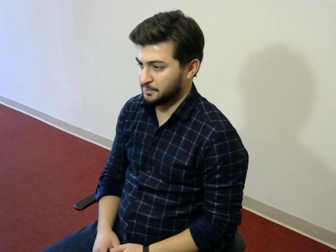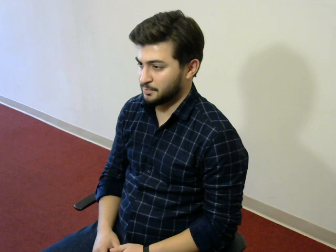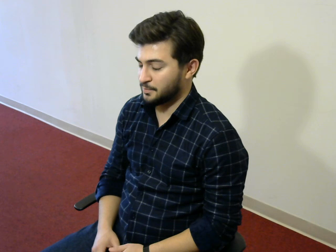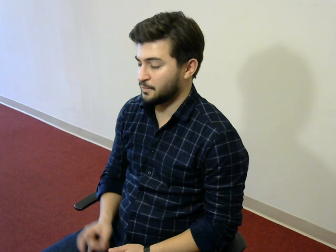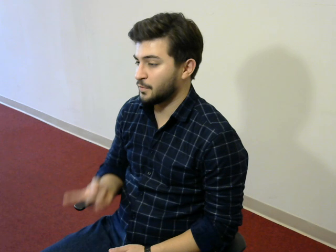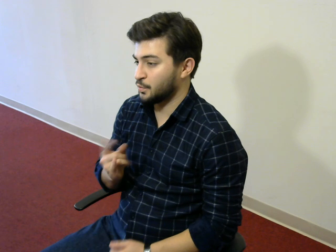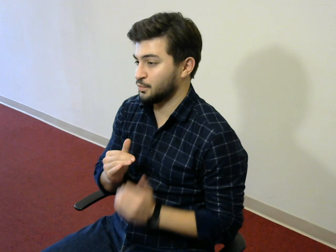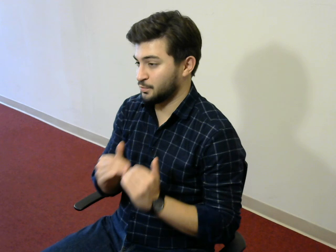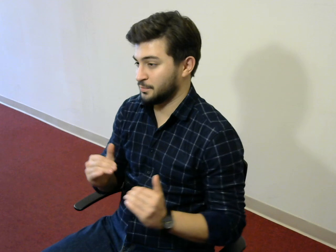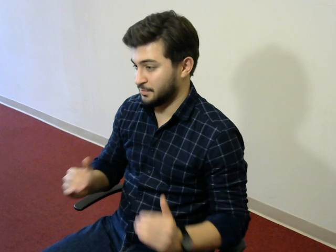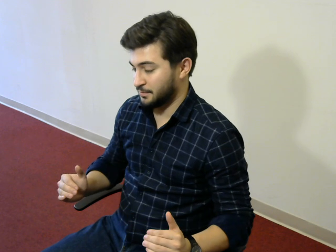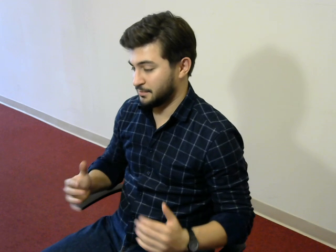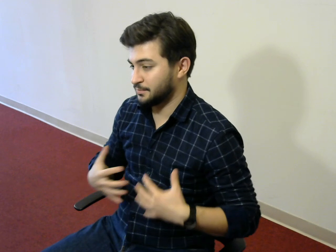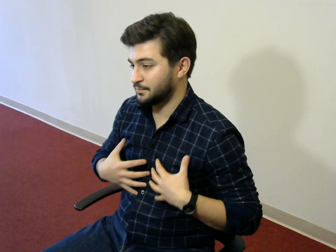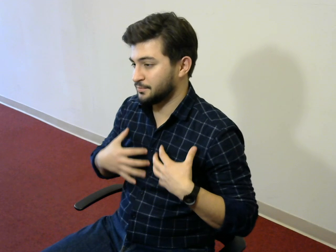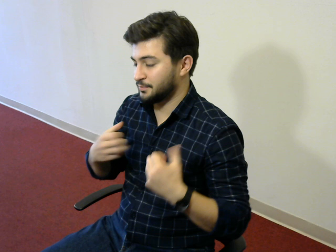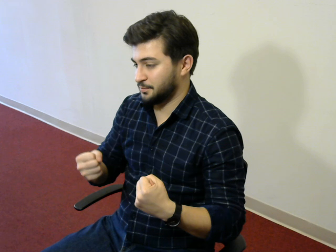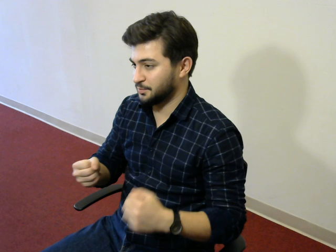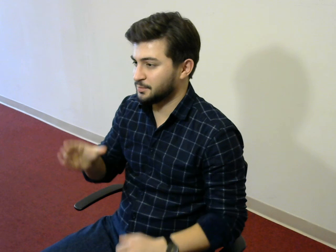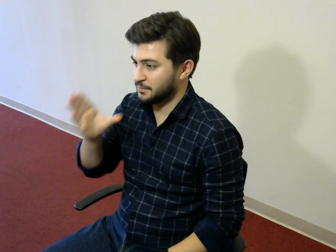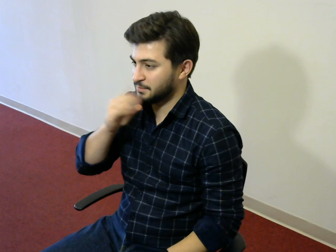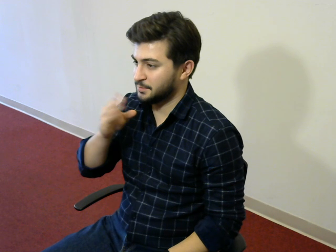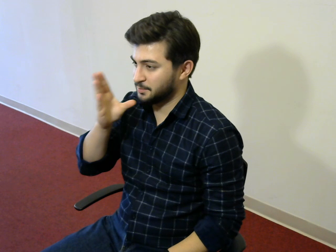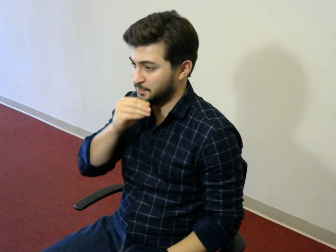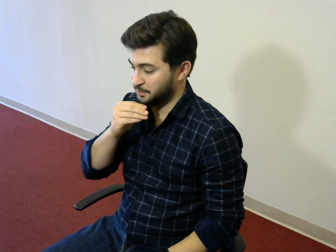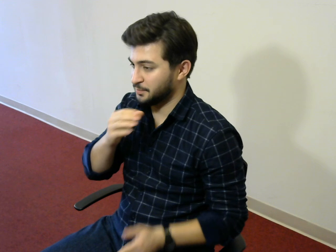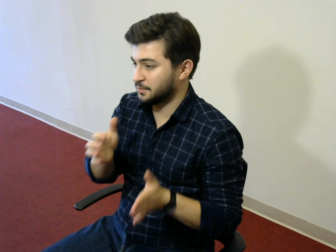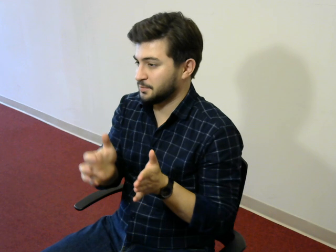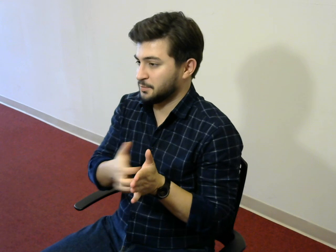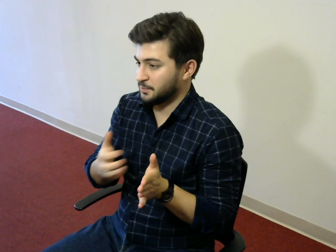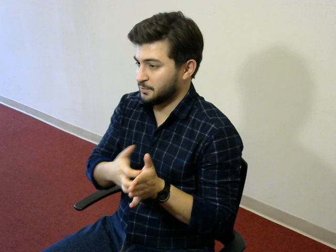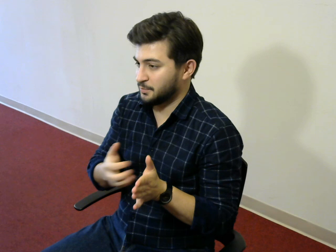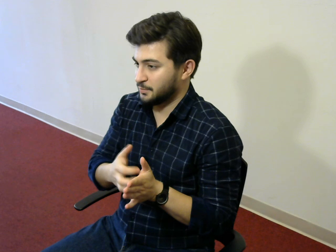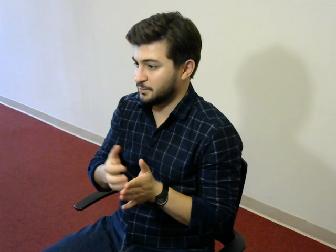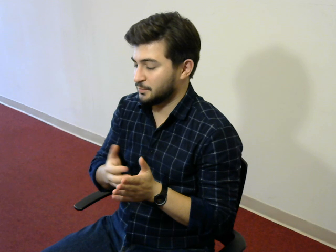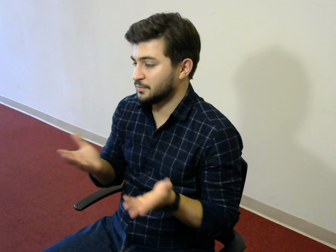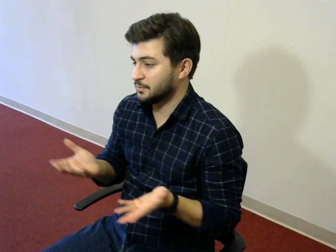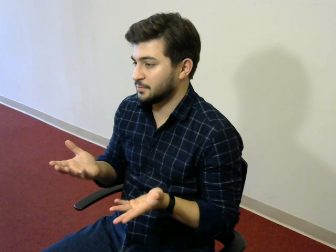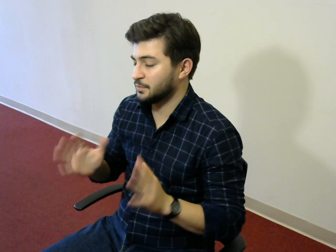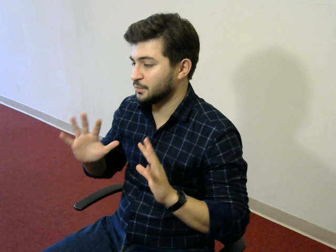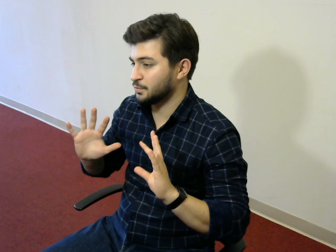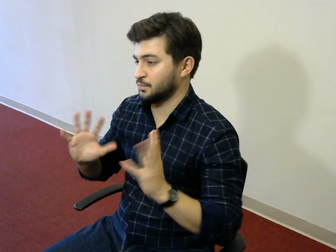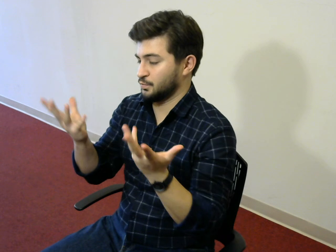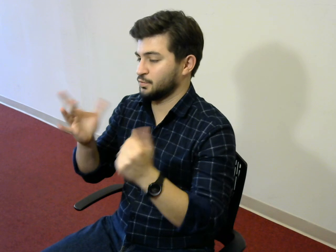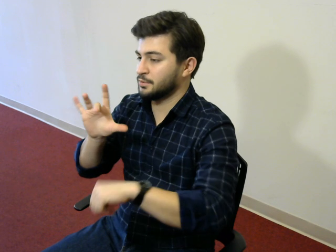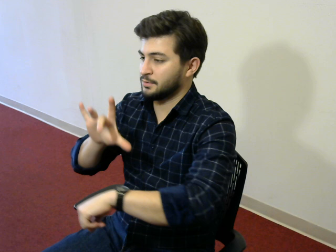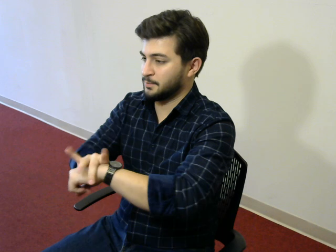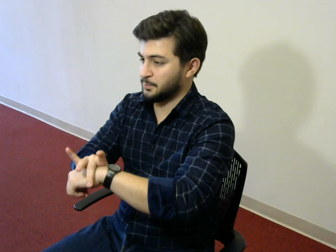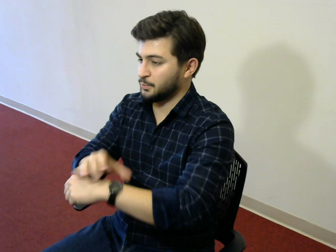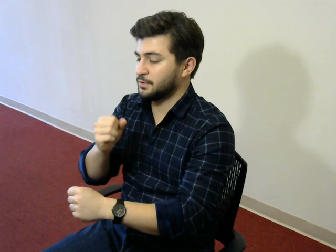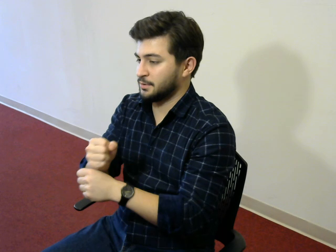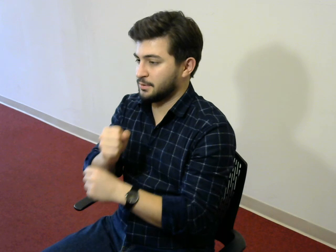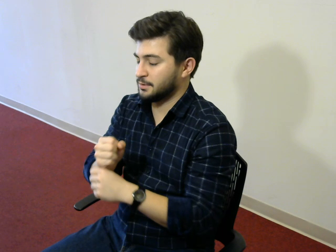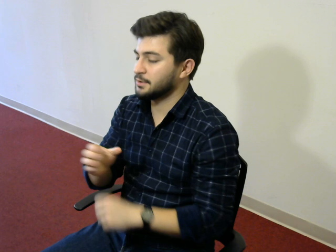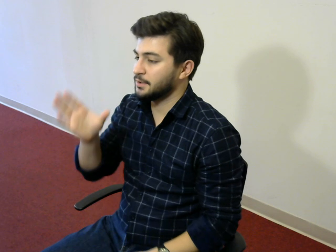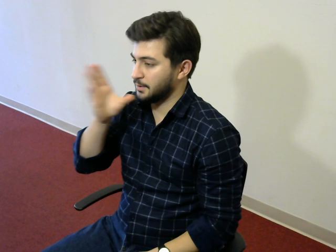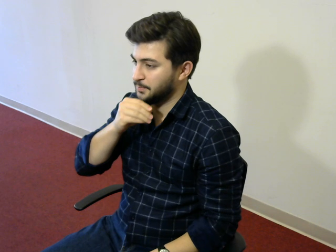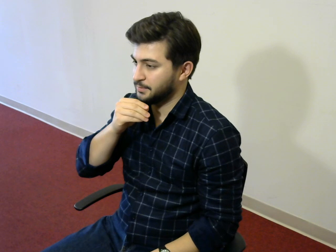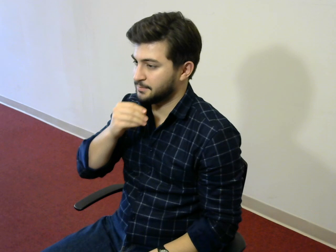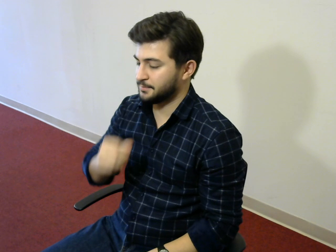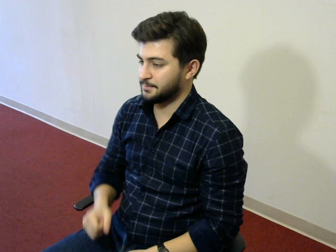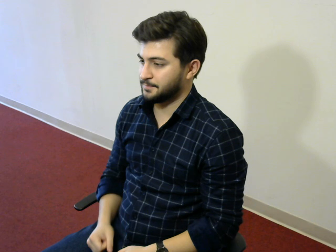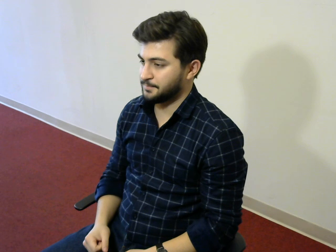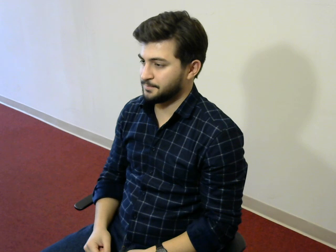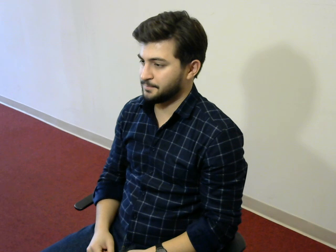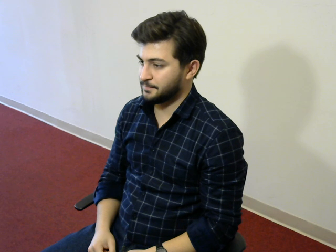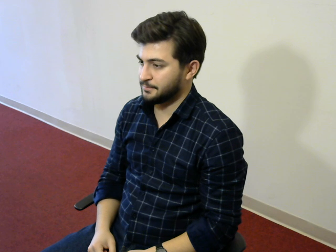Uşaqların sağlamlıq imkanlarının məhdudluğu hansı hallarda müəyyən edilir?